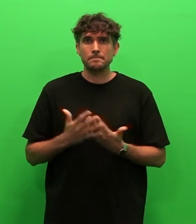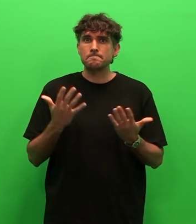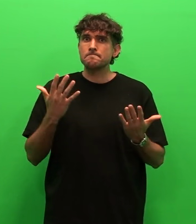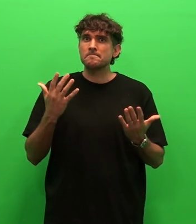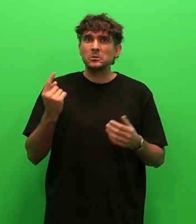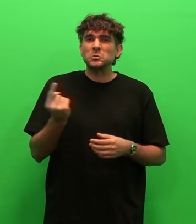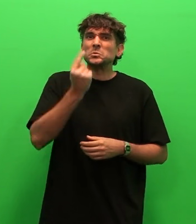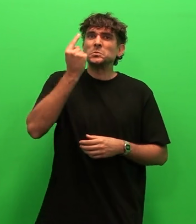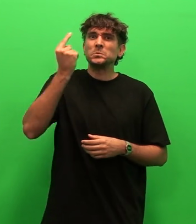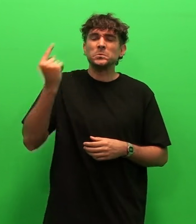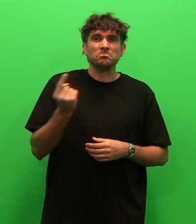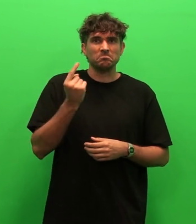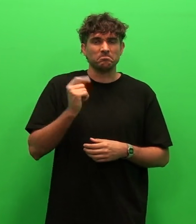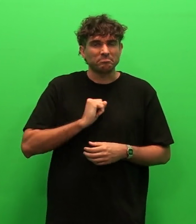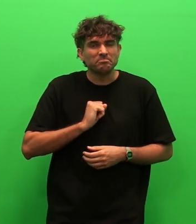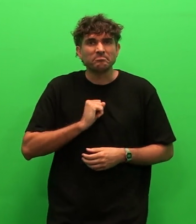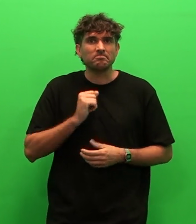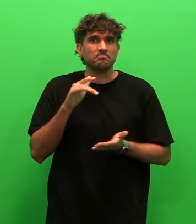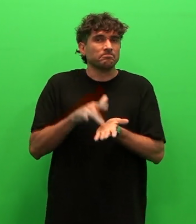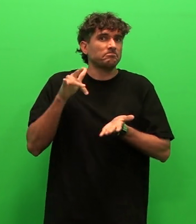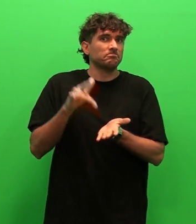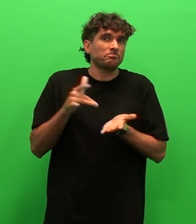Tinc tos molt de tant en tant.